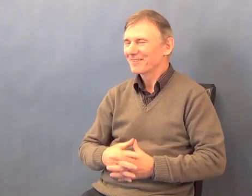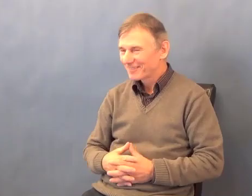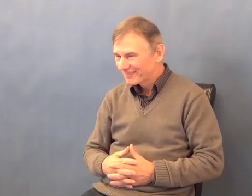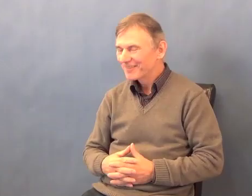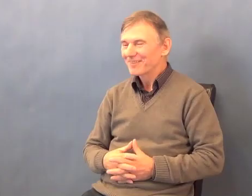Zgadza się.